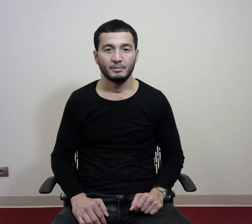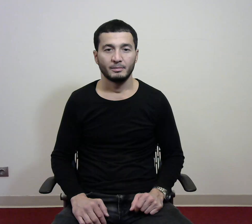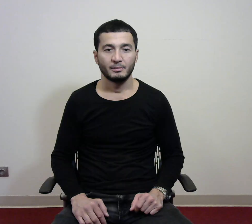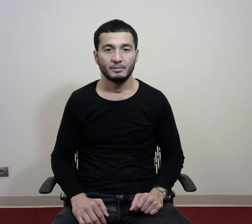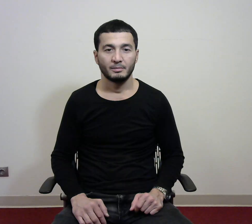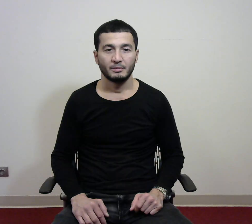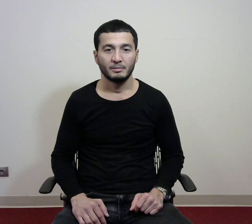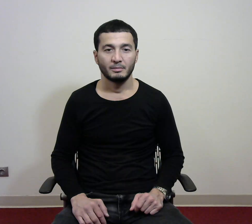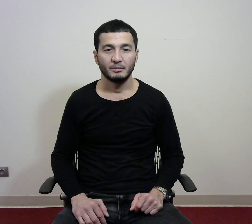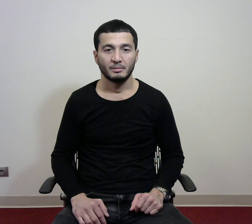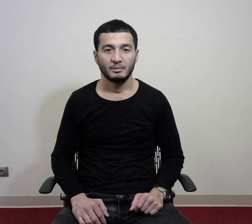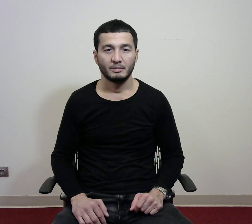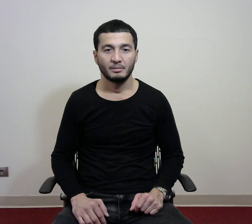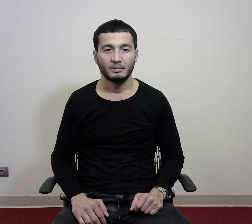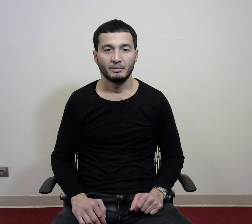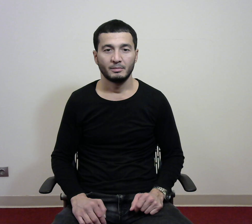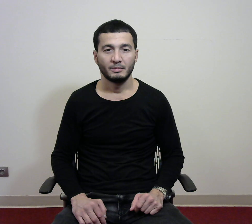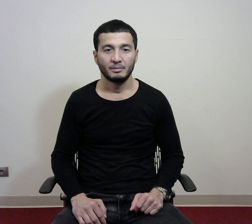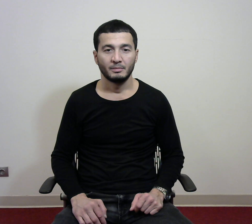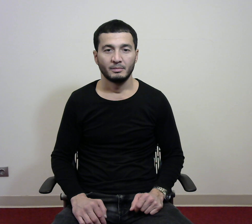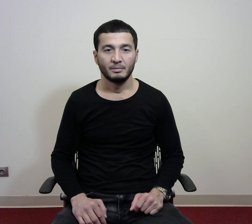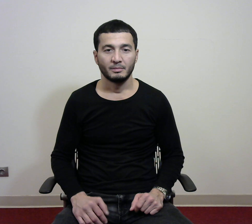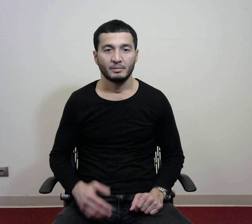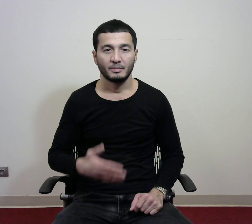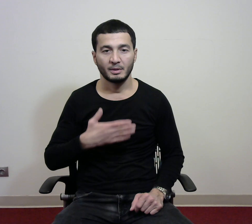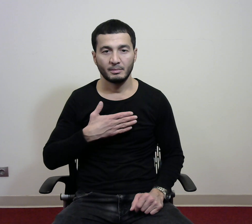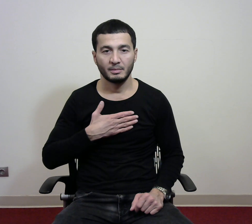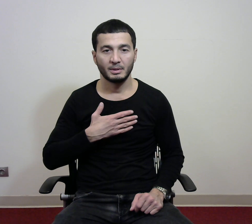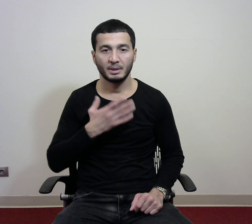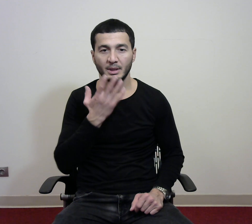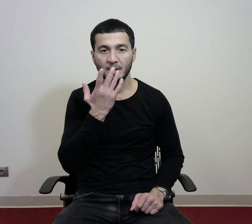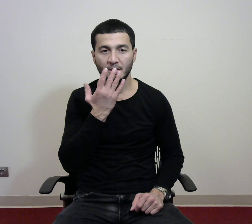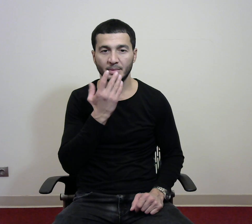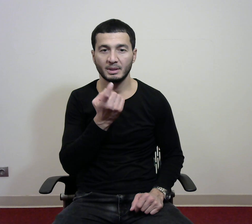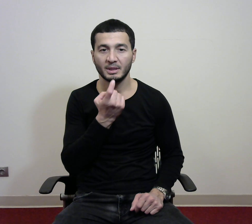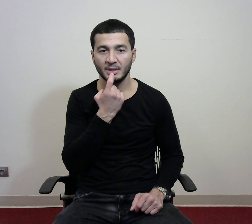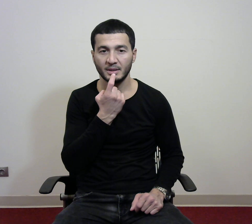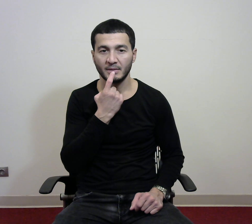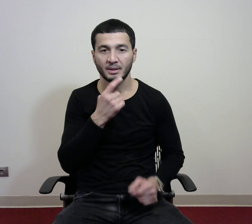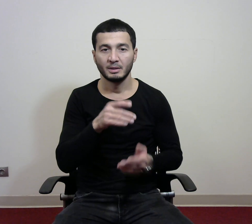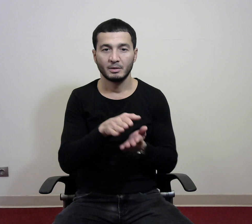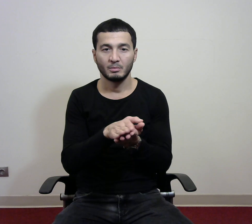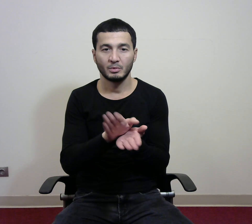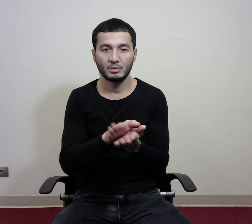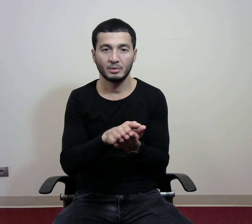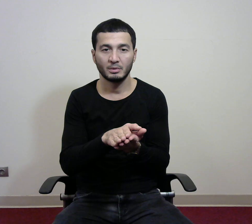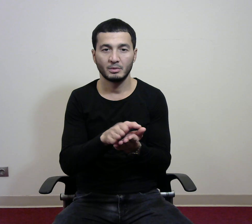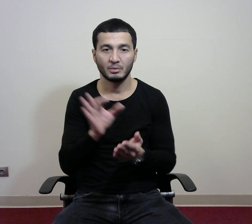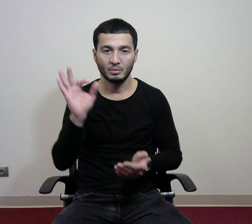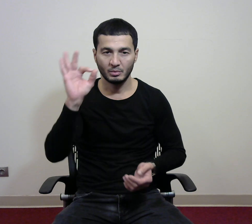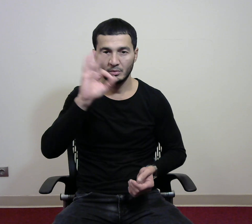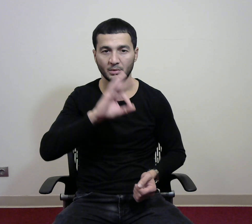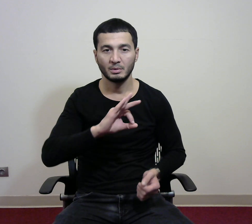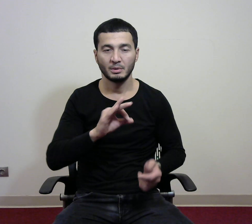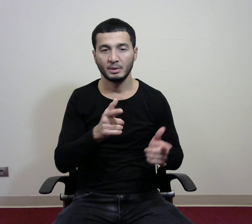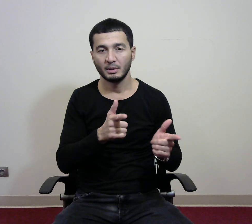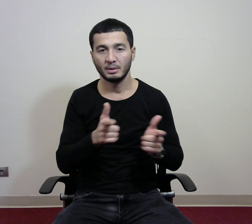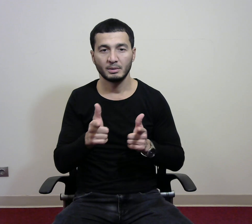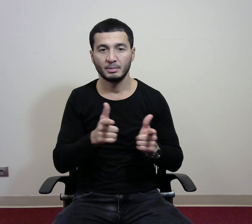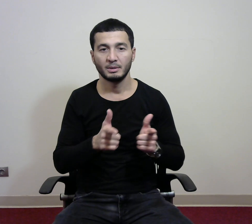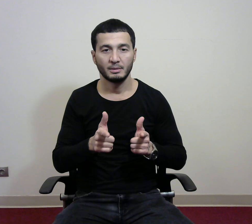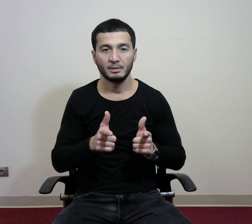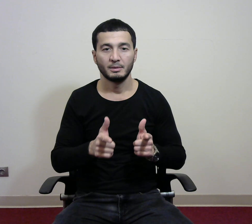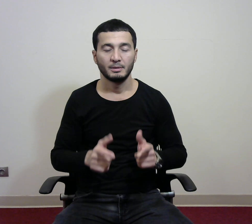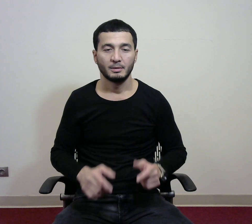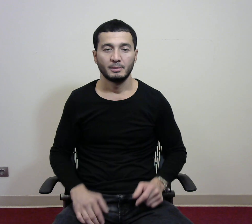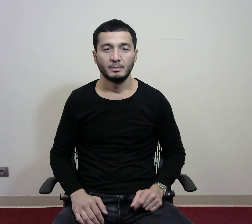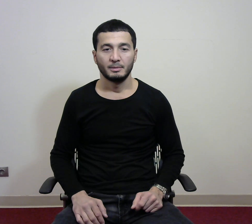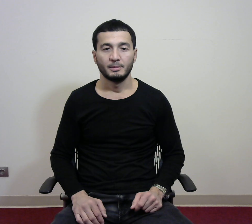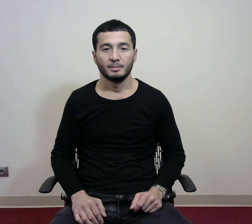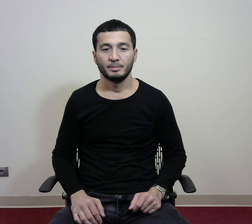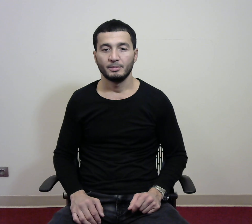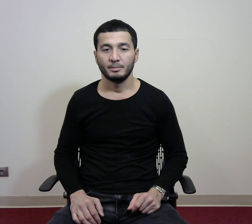Mən xarici dil diplom üçün hazırlaşıram